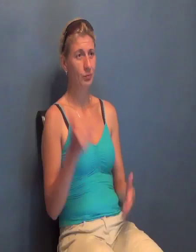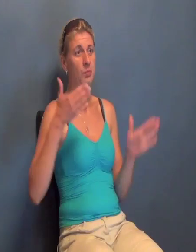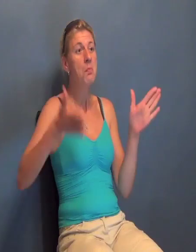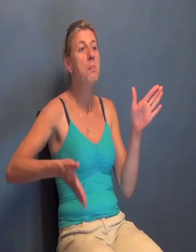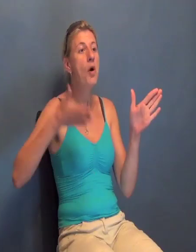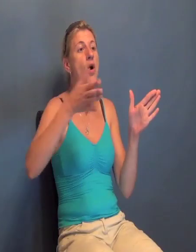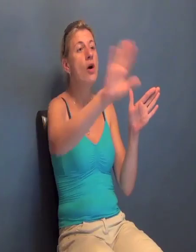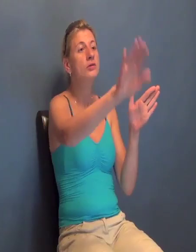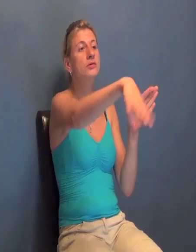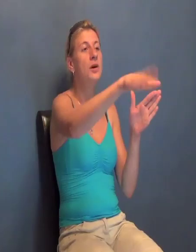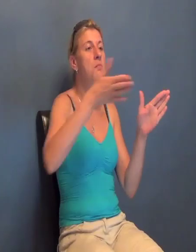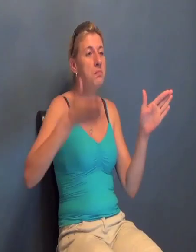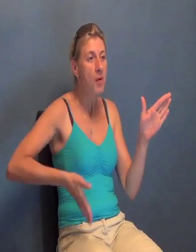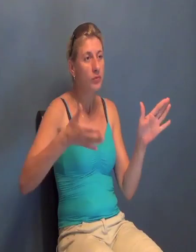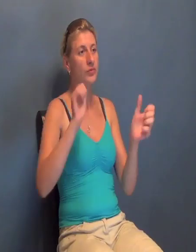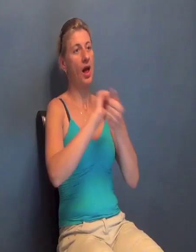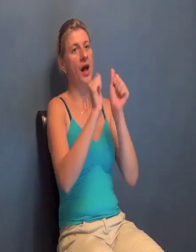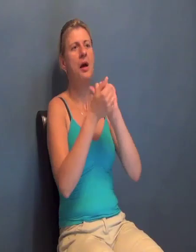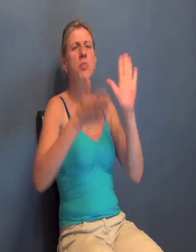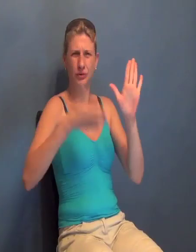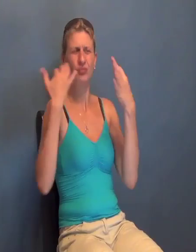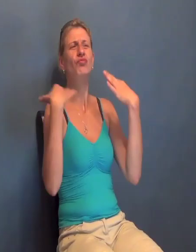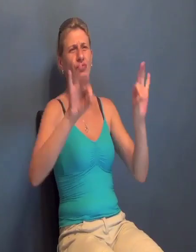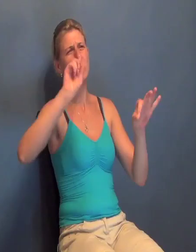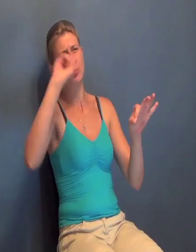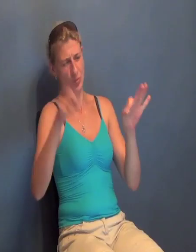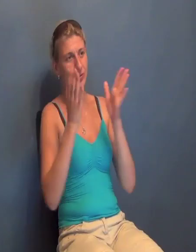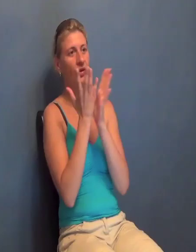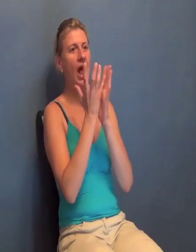Może to pociąg, pociąg albo, pociągiem to wolno pośpiesznym.